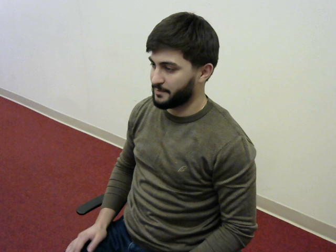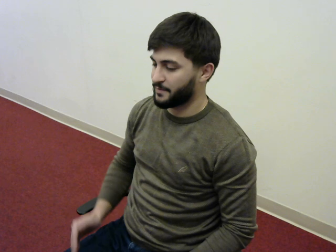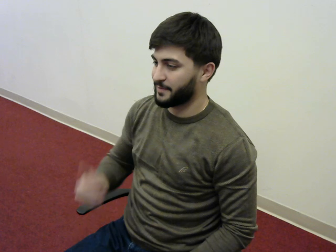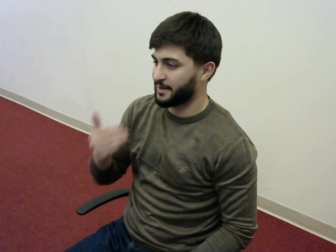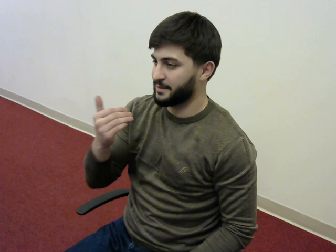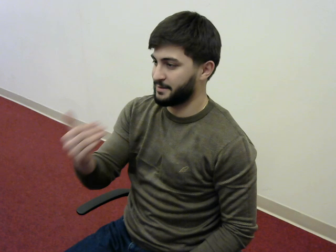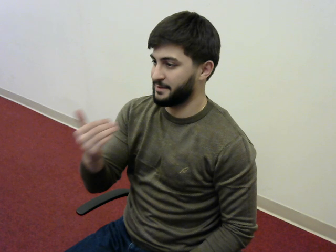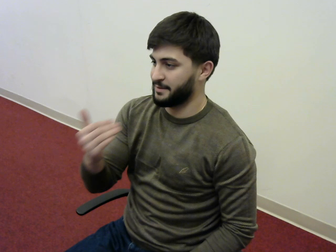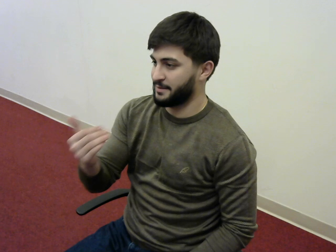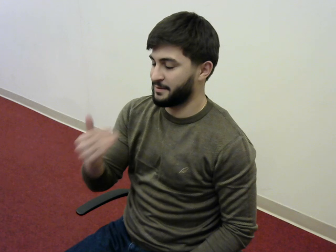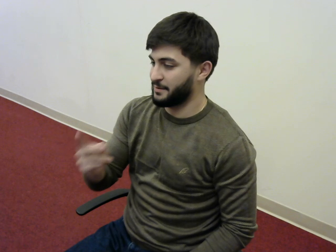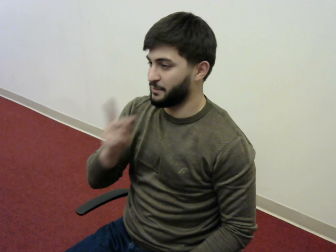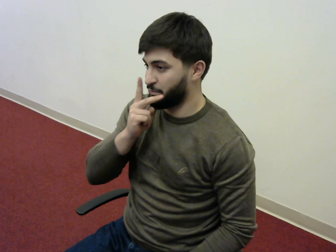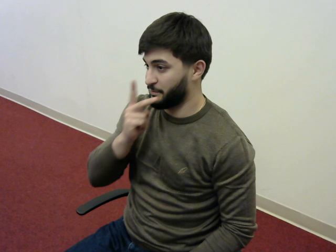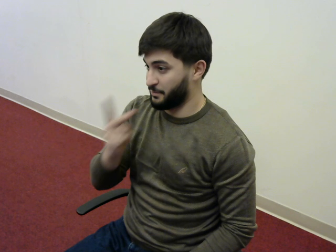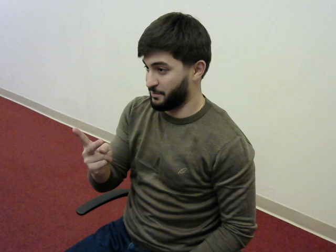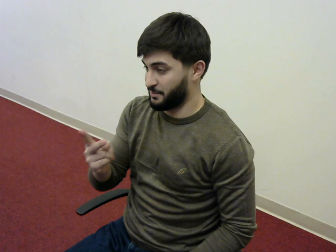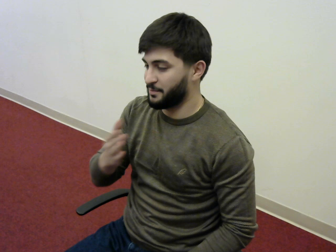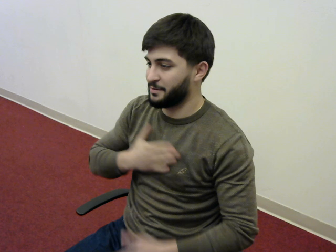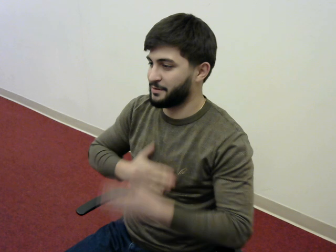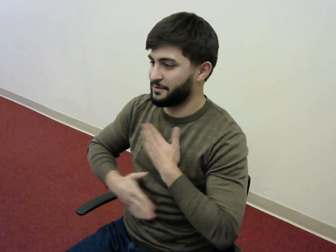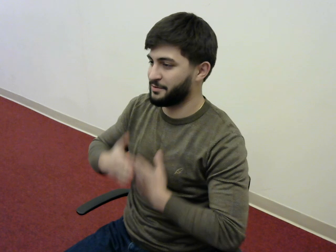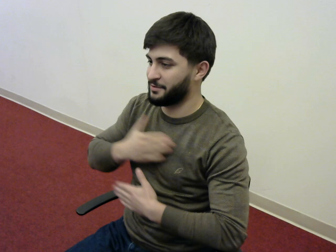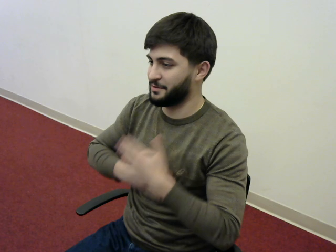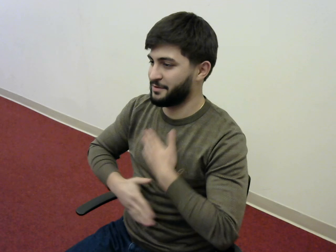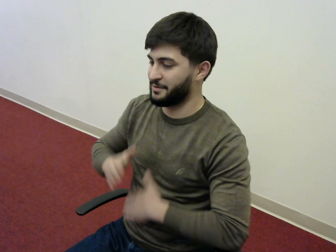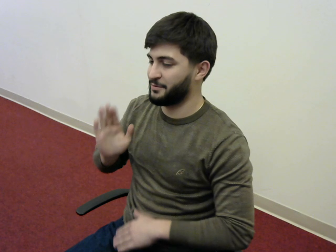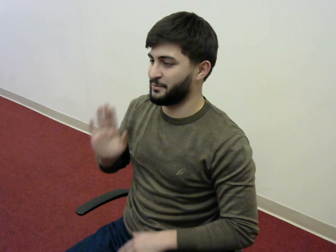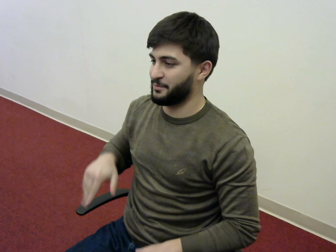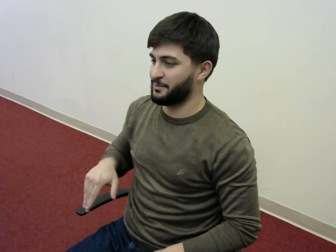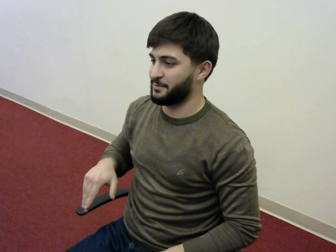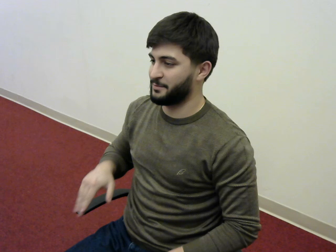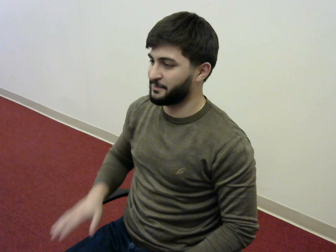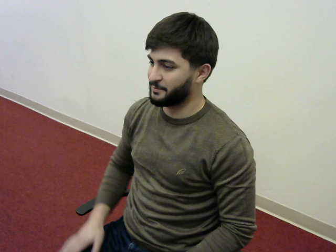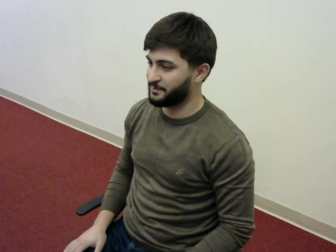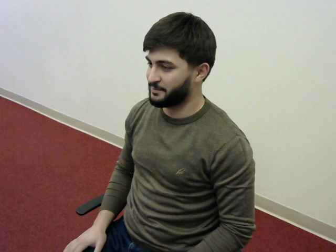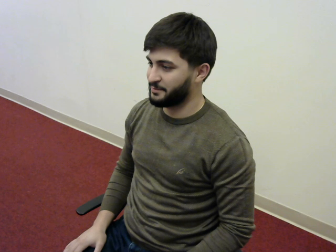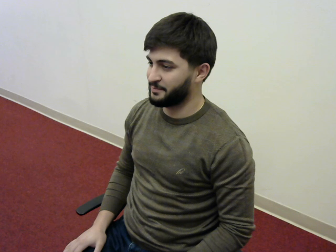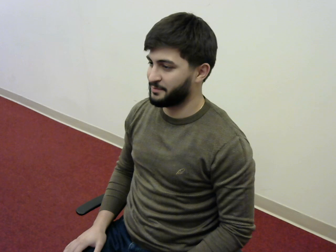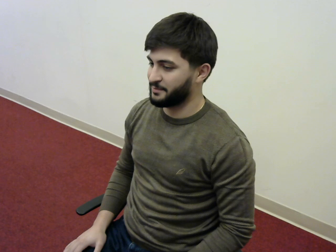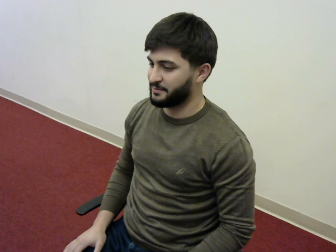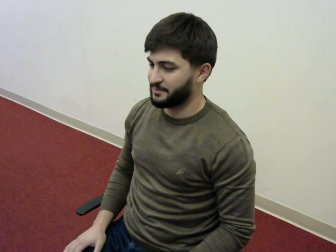Sizi görməyimə şad oldum